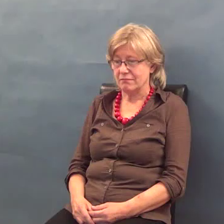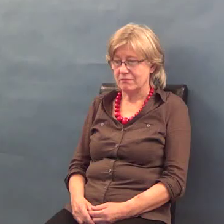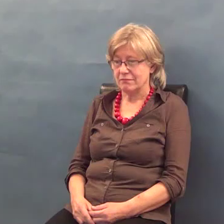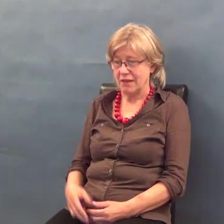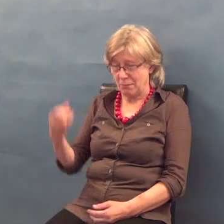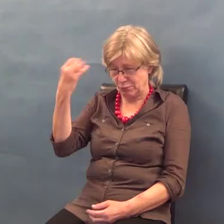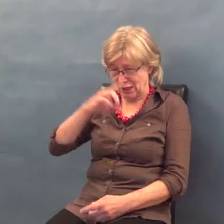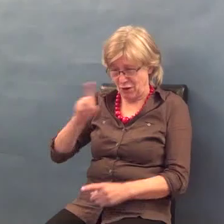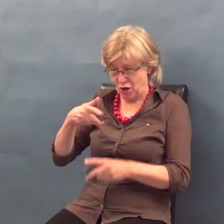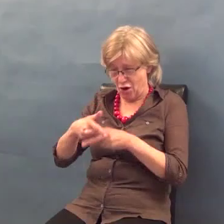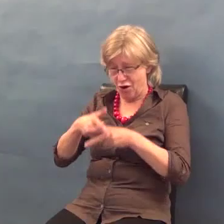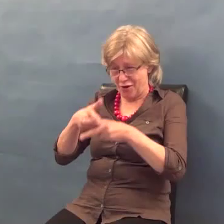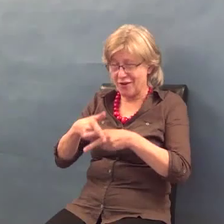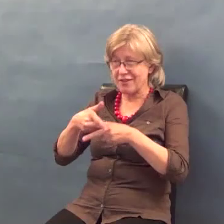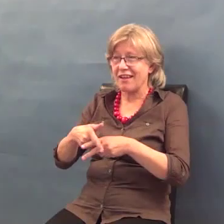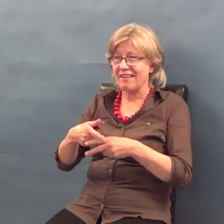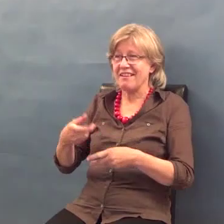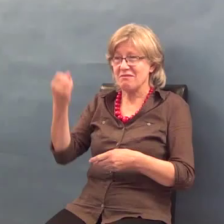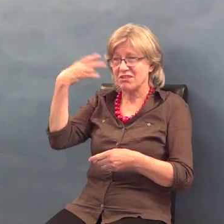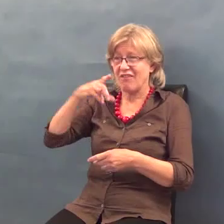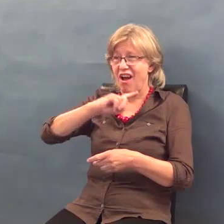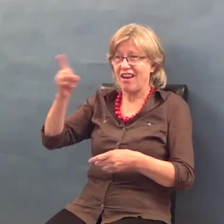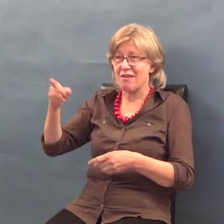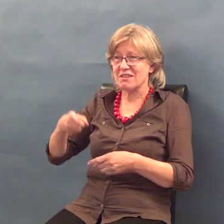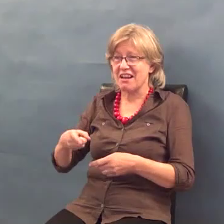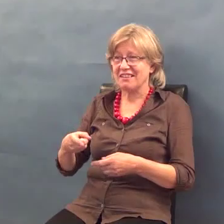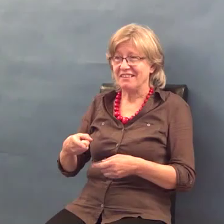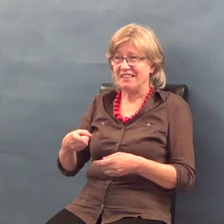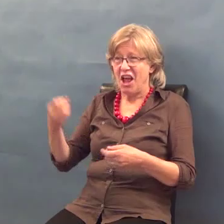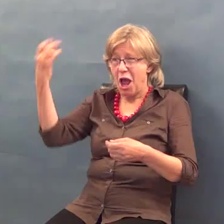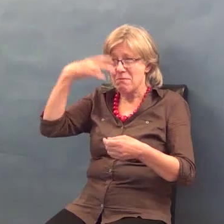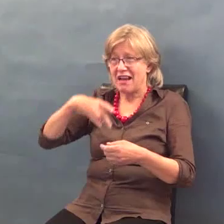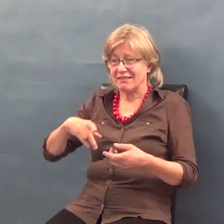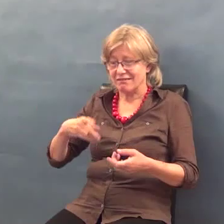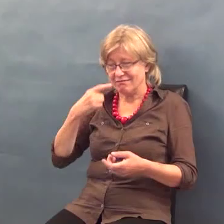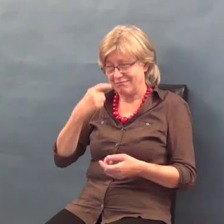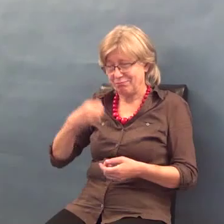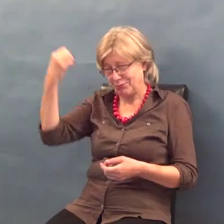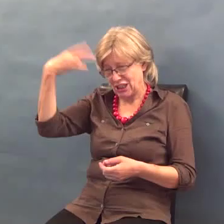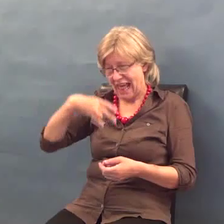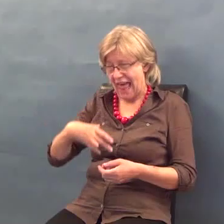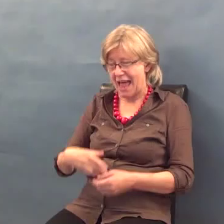Prysznic nie jest dla koni. To żart.